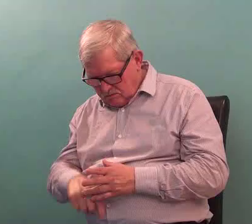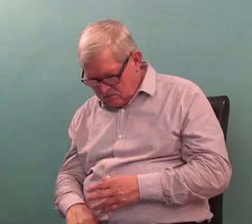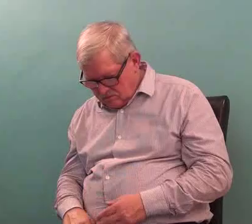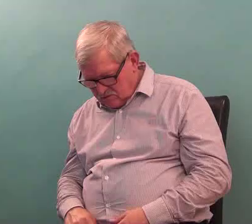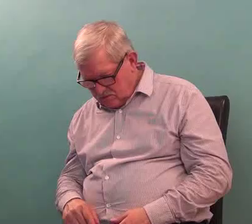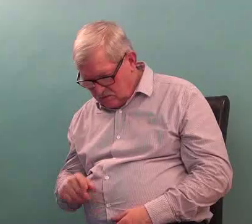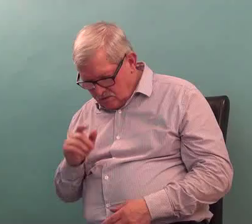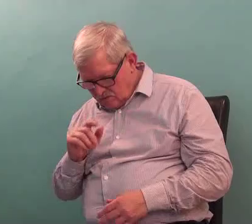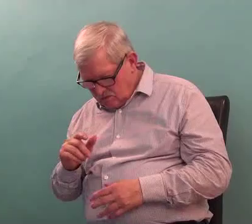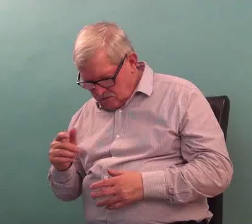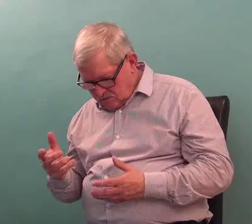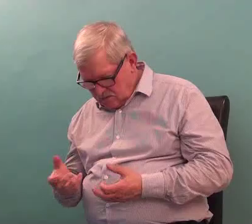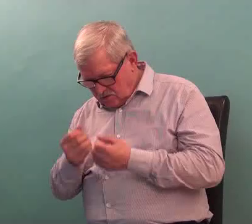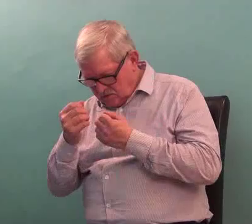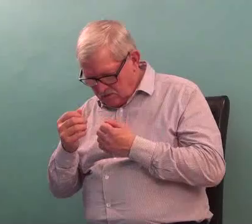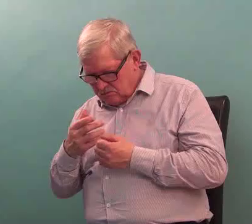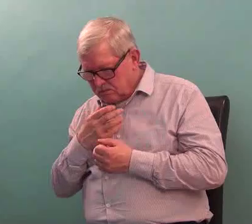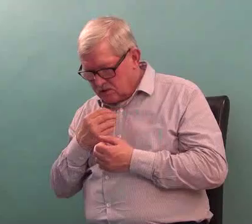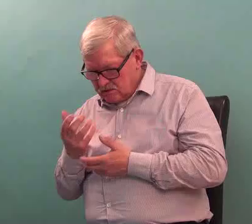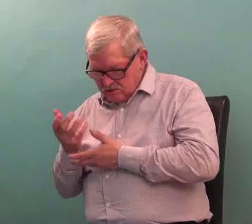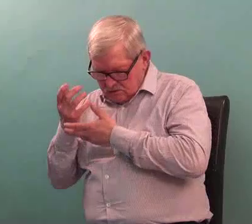Chłopiec znajduje i podnosi psa.